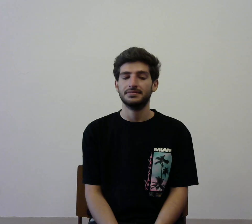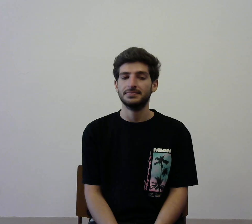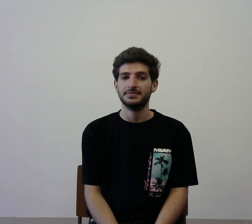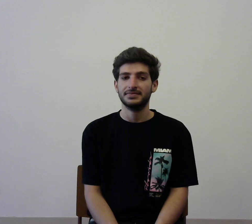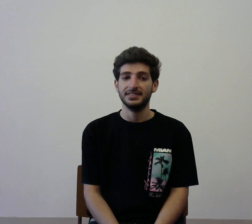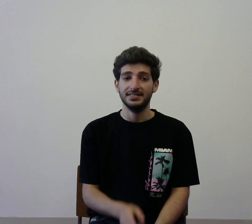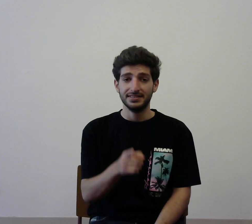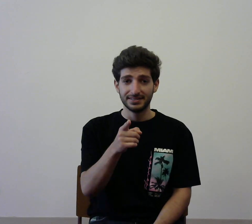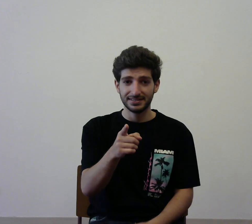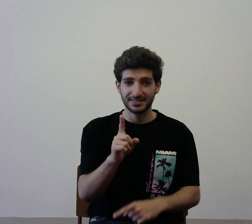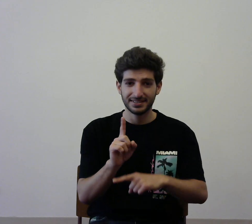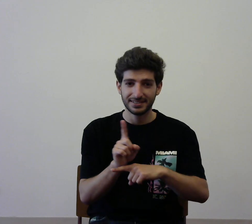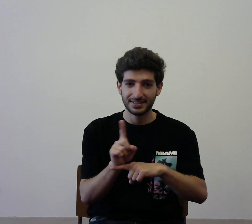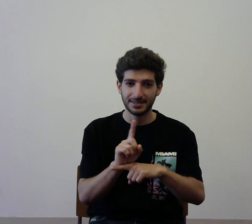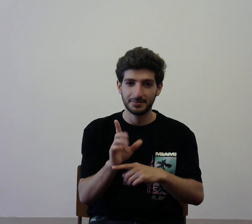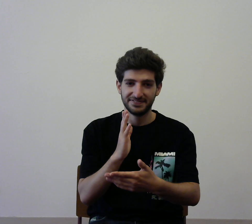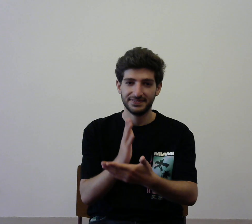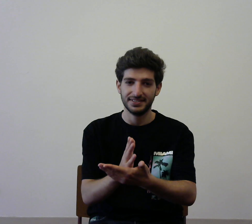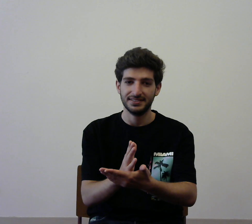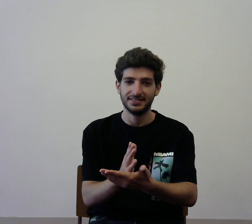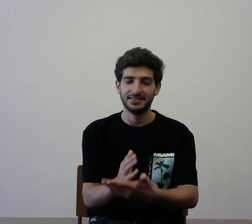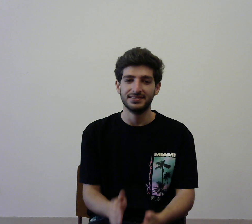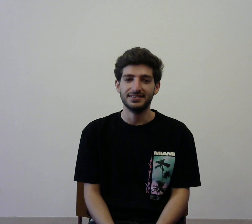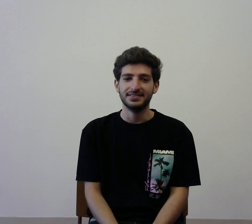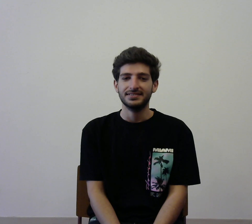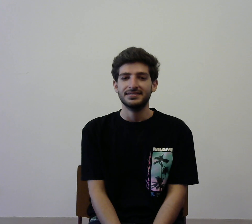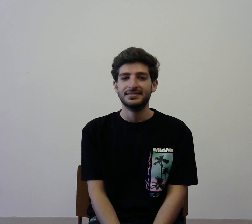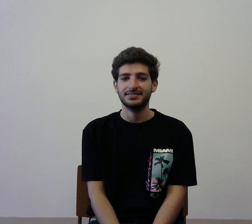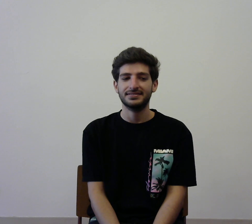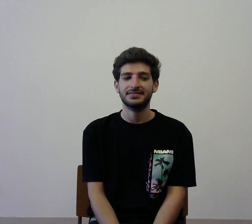Sizdə qələm varmı?